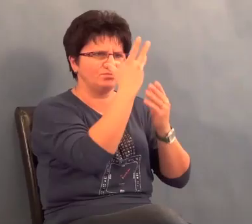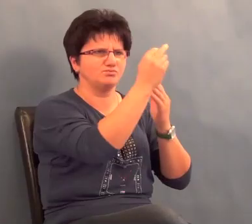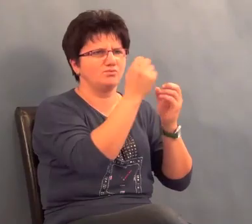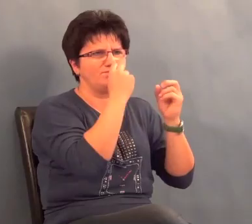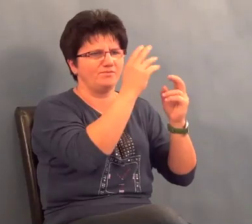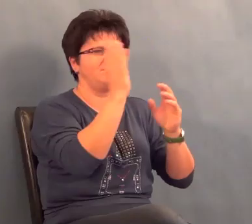Więc idzie.